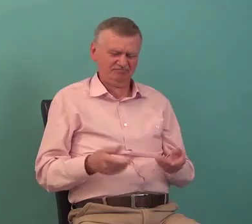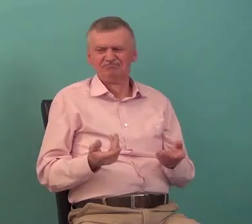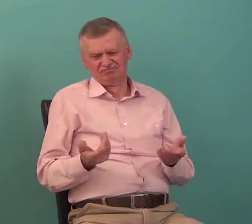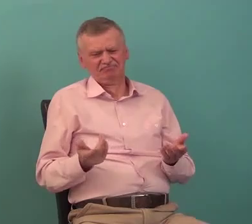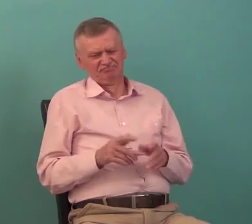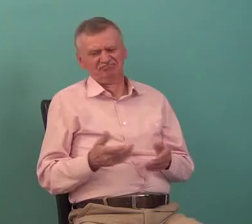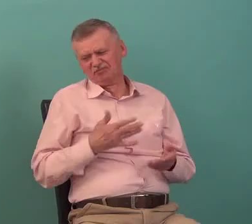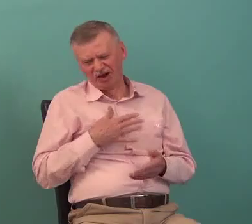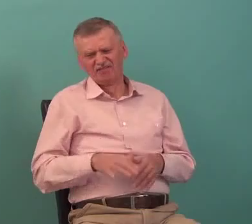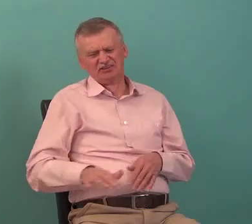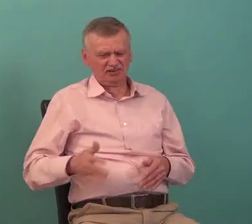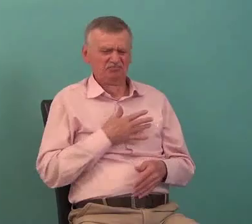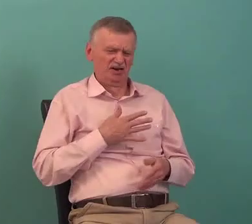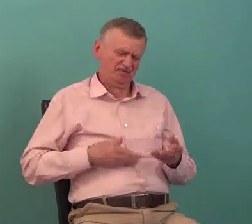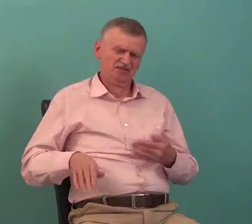Bawię się z dziećmi.